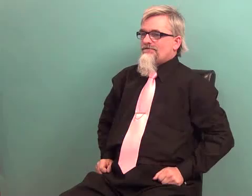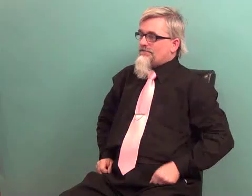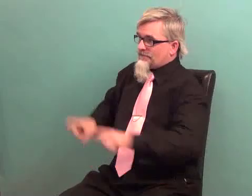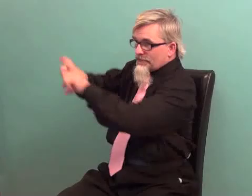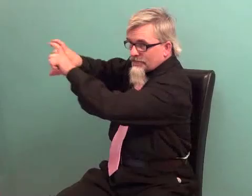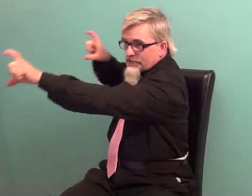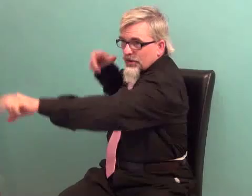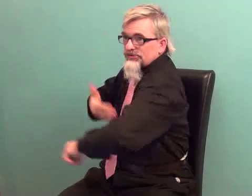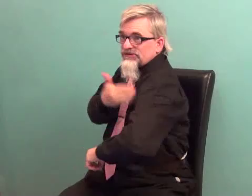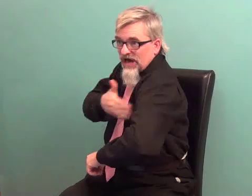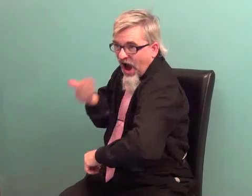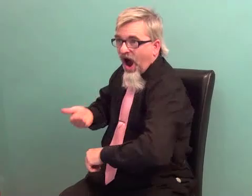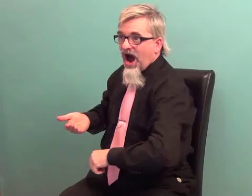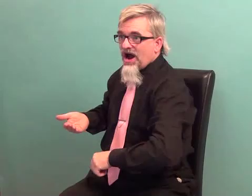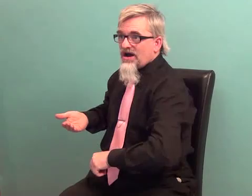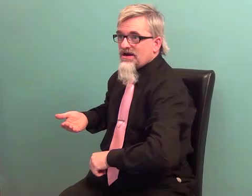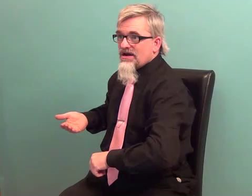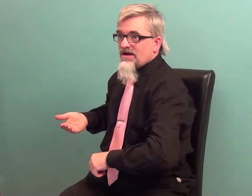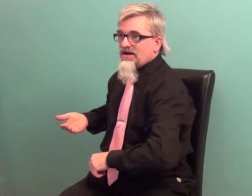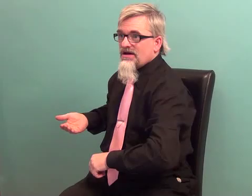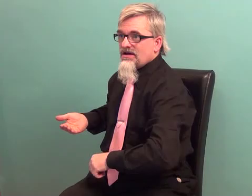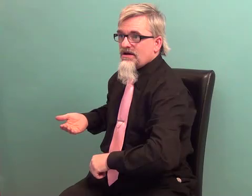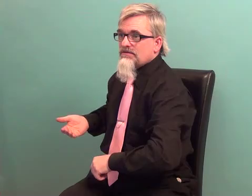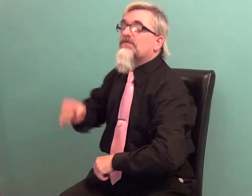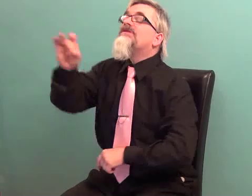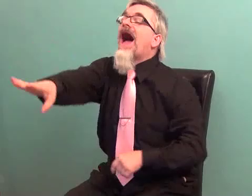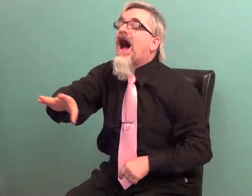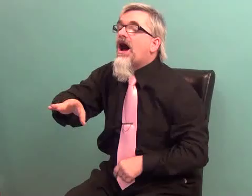Tak, jest budynek szkolny.